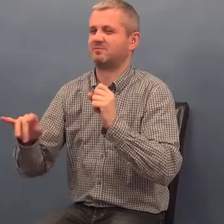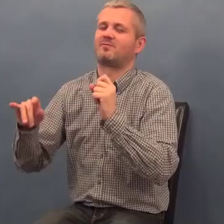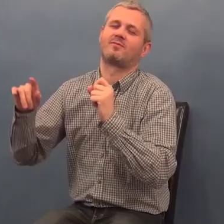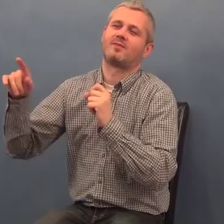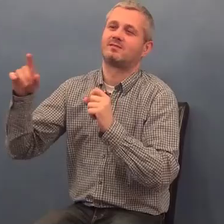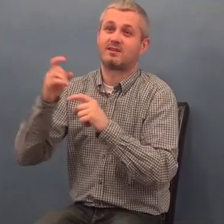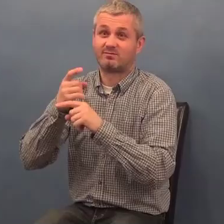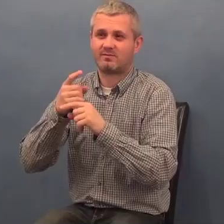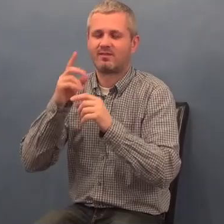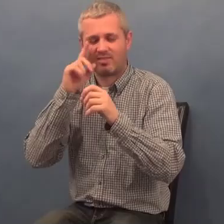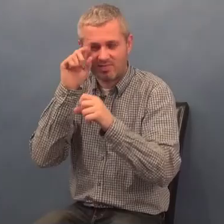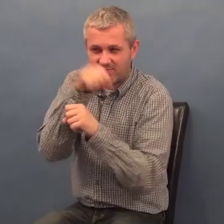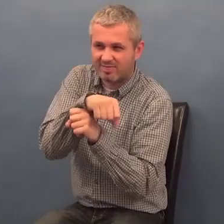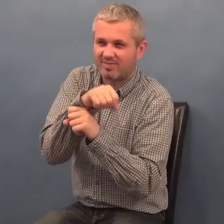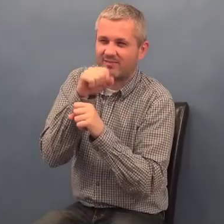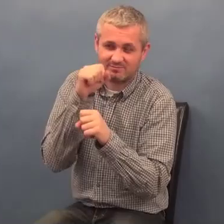Myszka Miki zasypia.